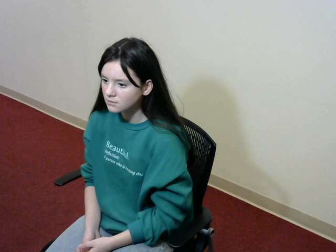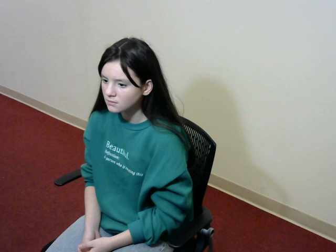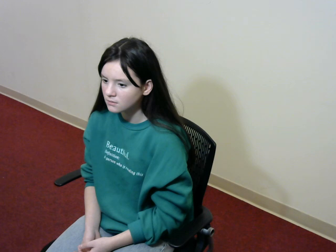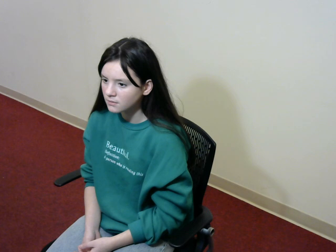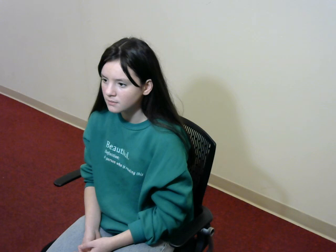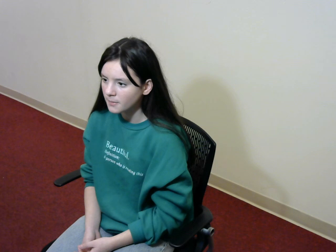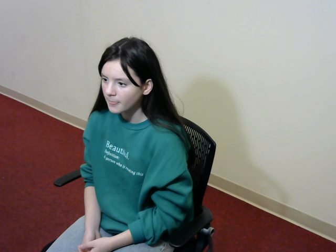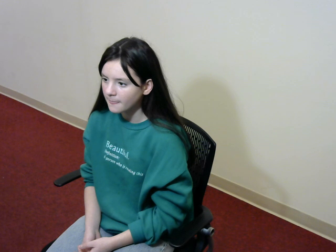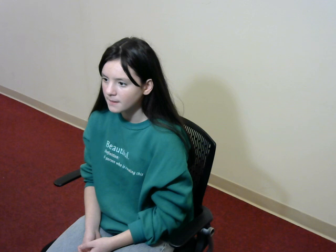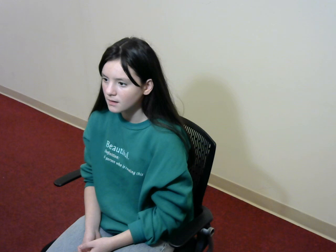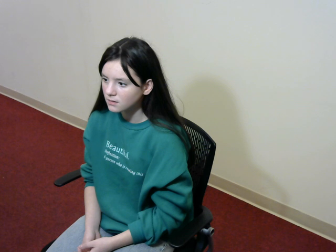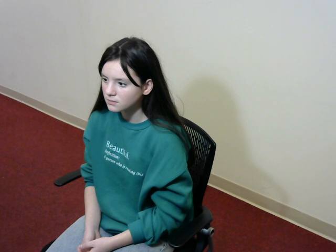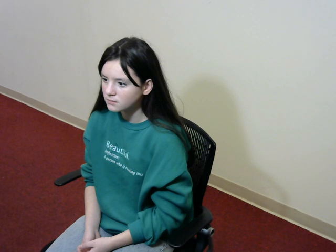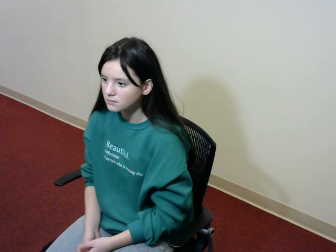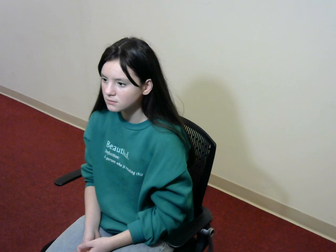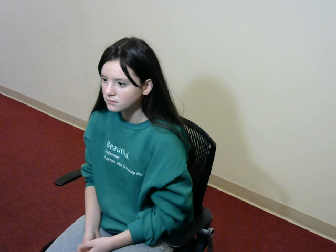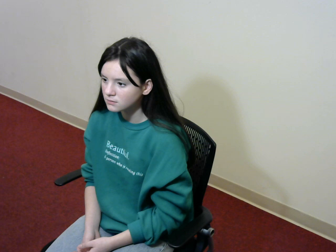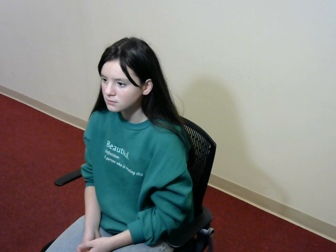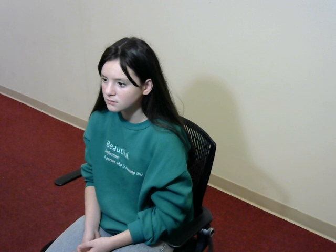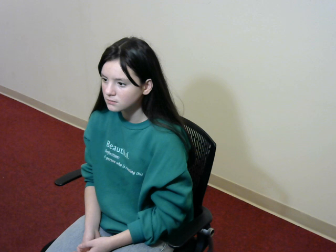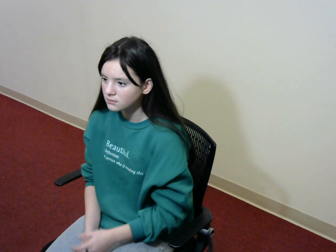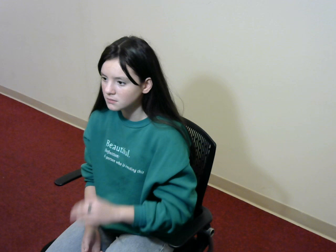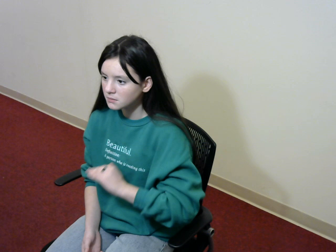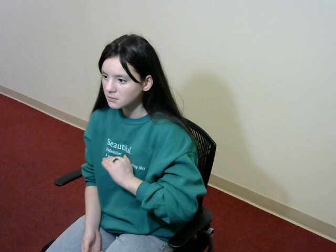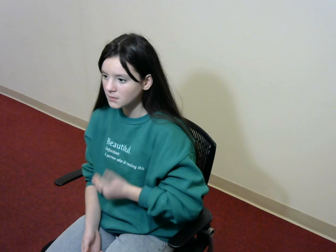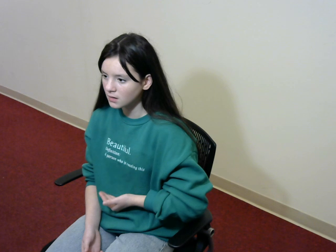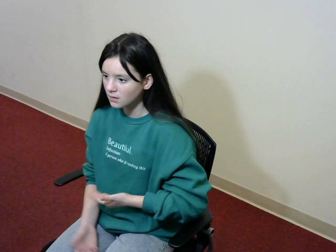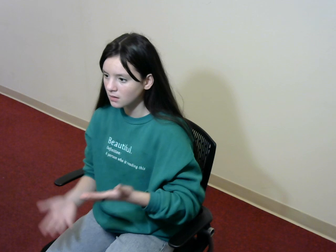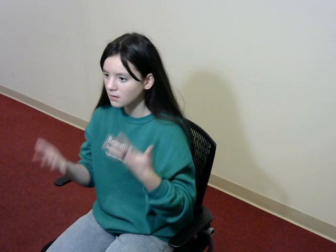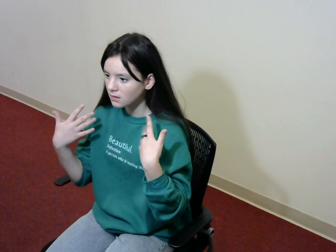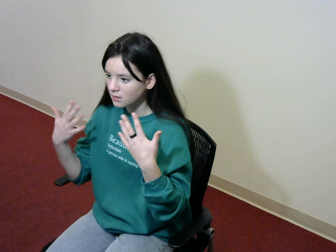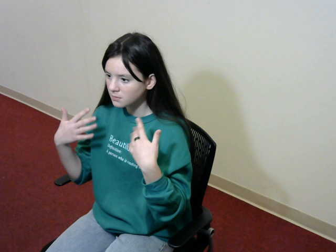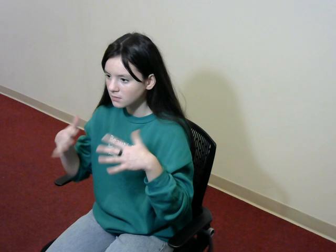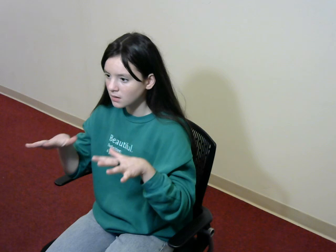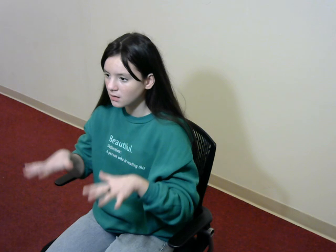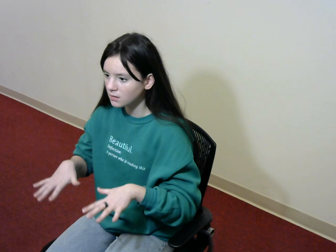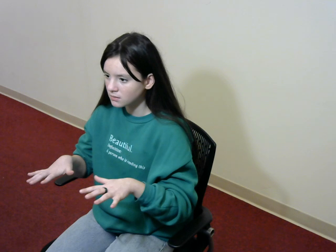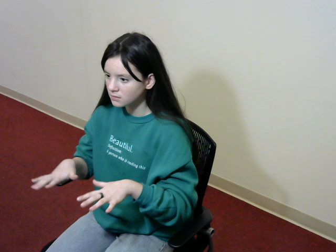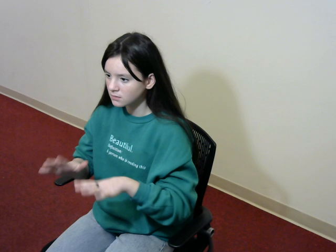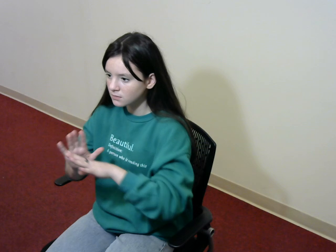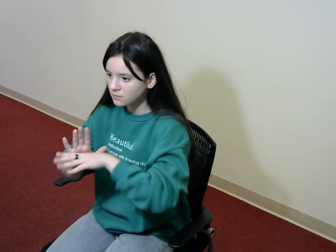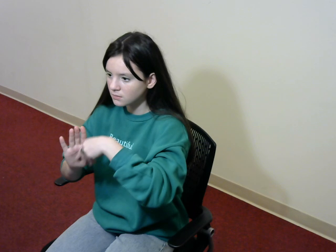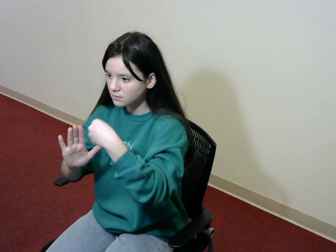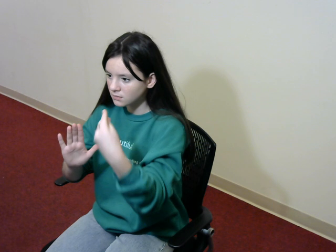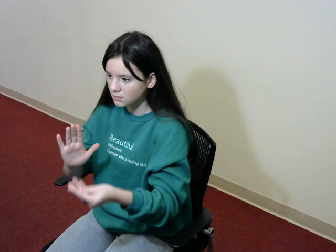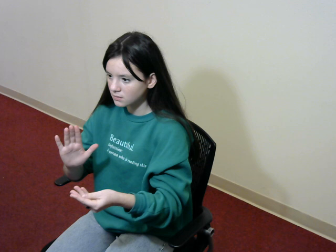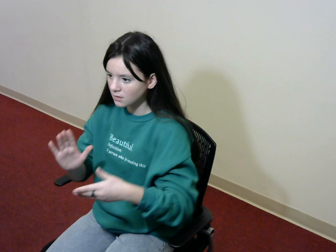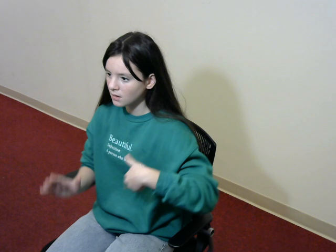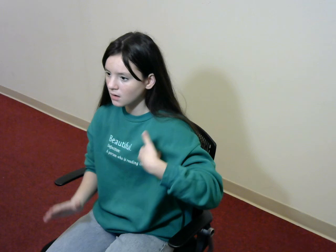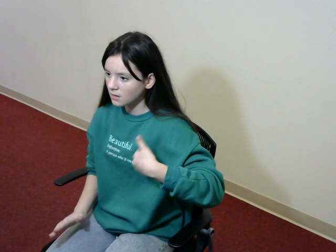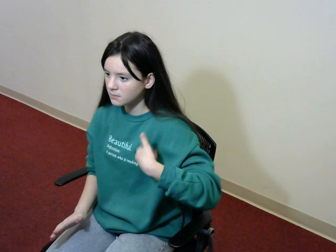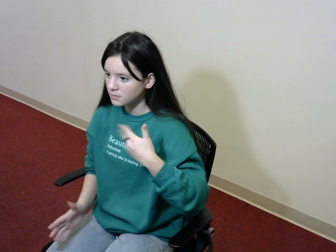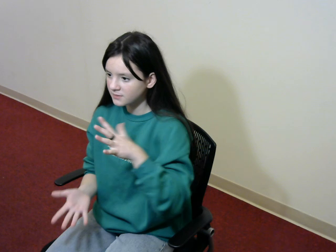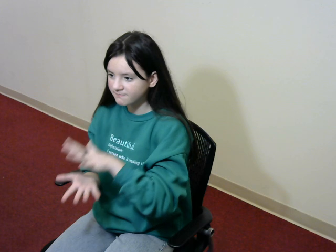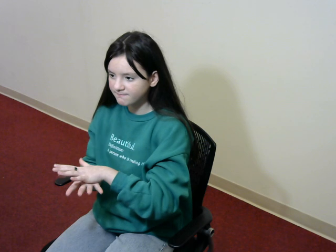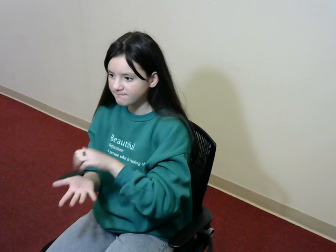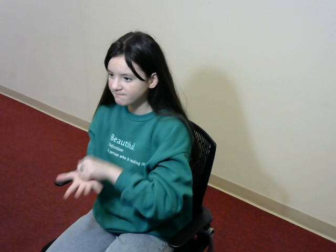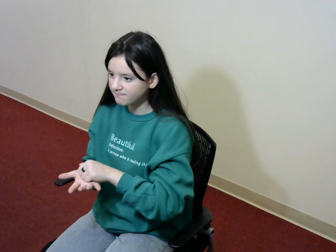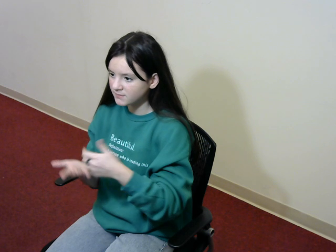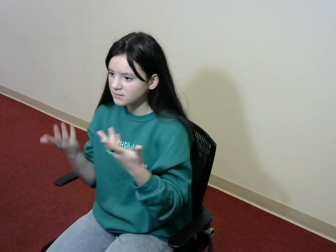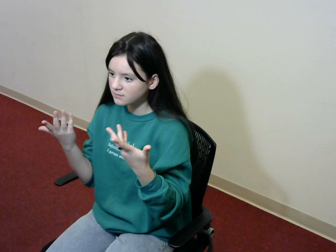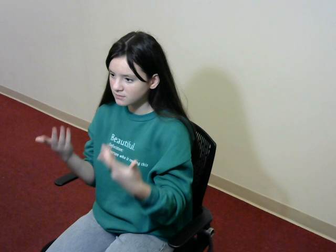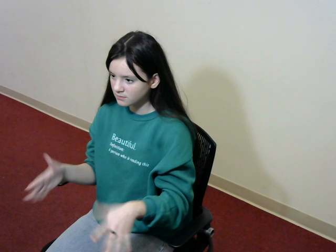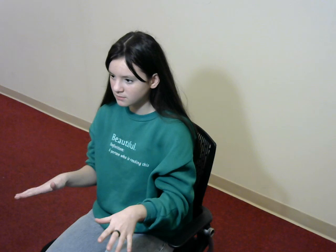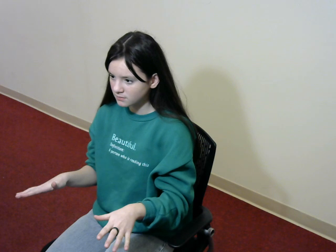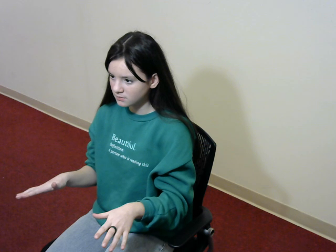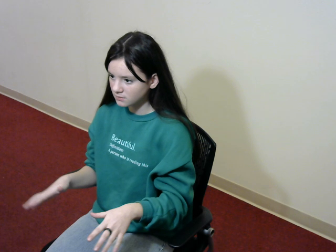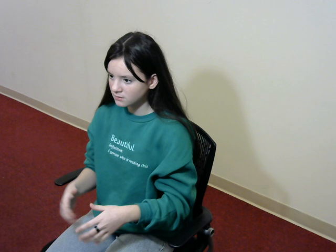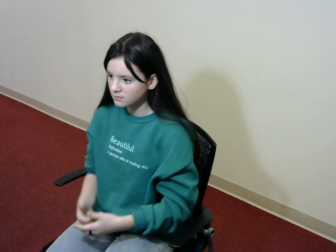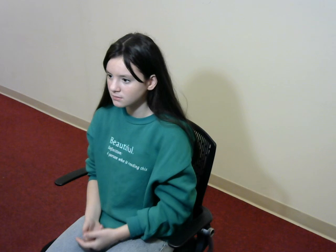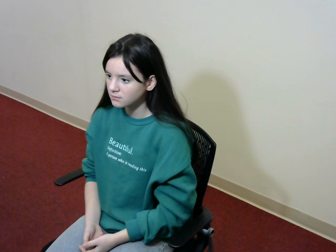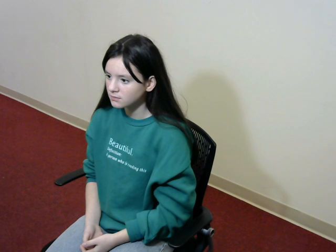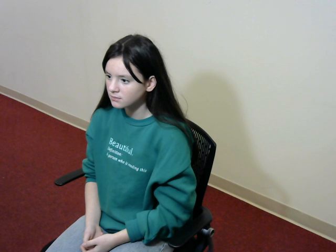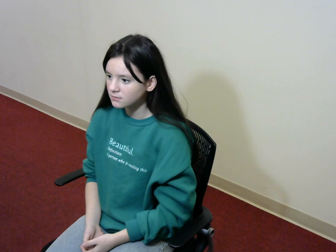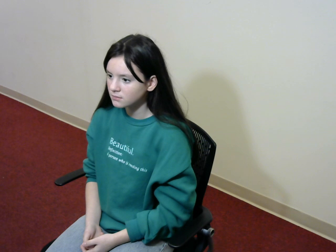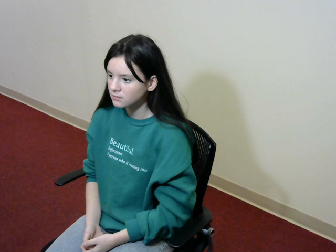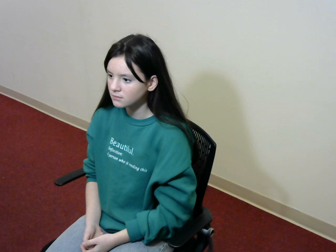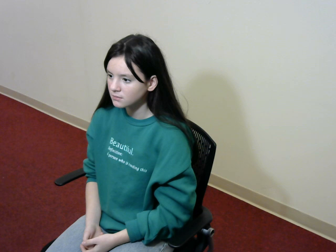Bağda yerə düşən meyvələr xarab olmuşdu